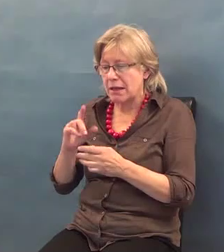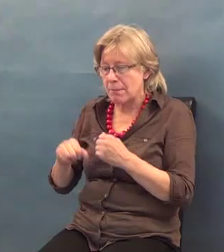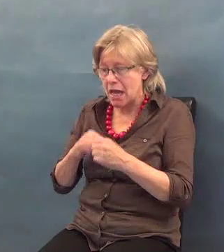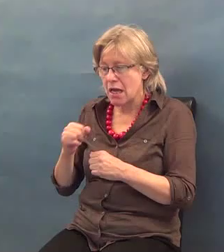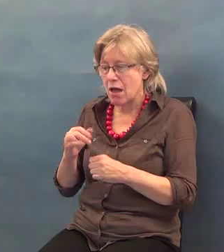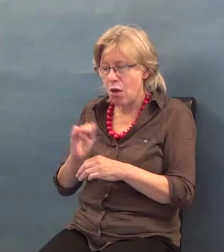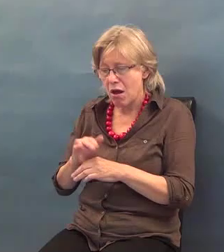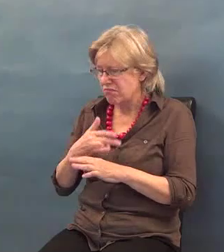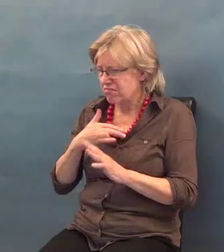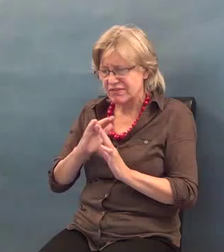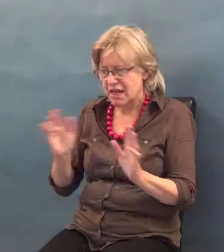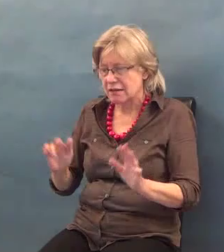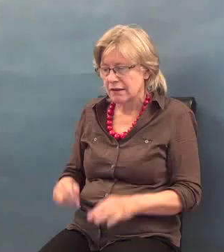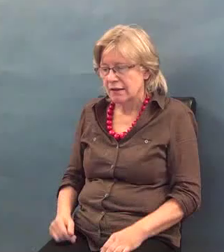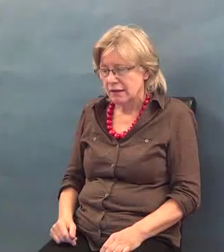W pracy nie mam kolegów.